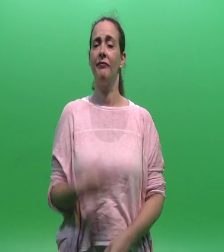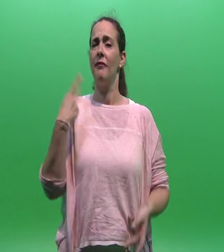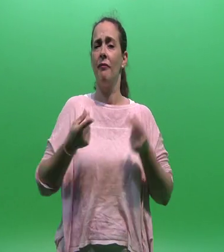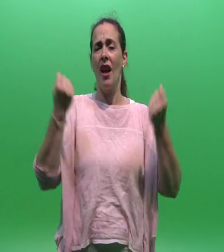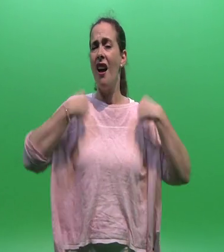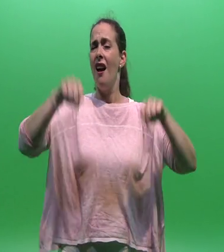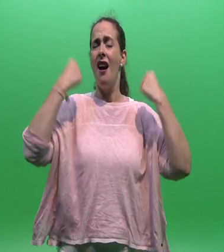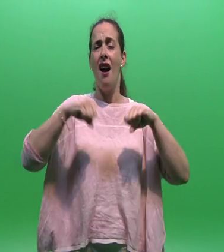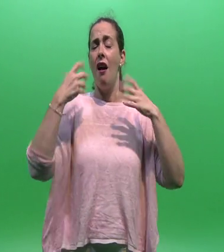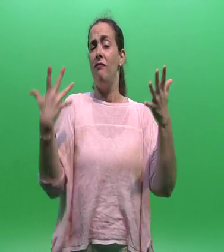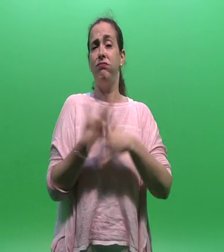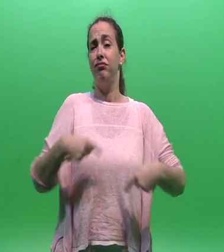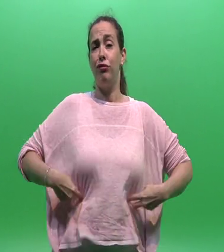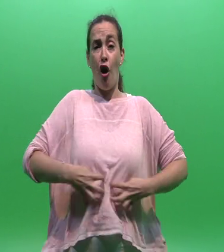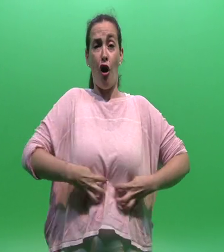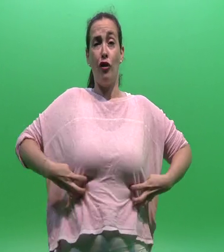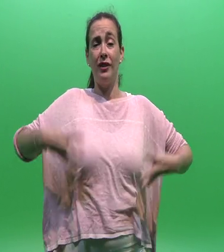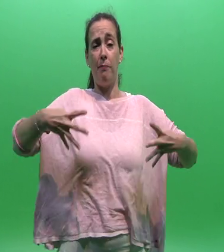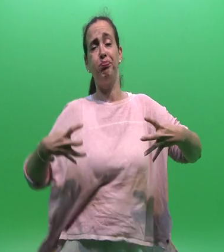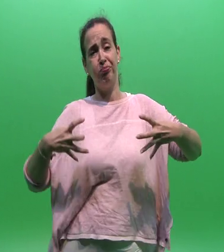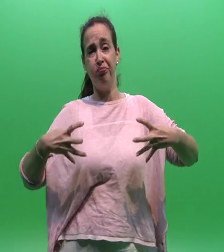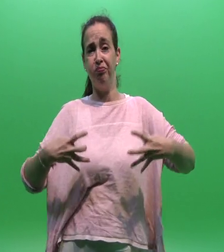Estava ballant i assajant i em vaig torçar una costella.